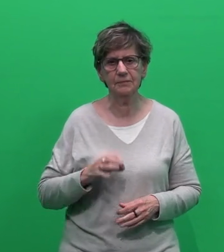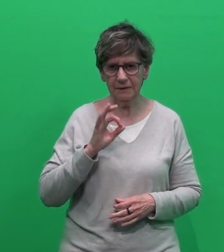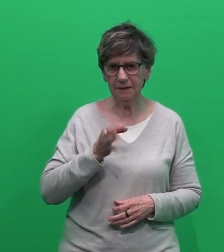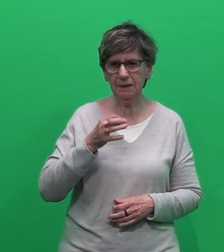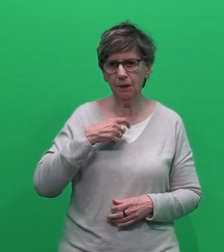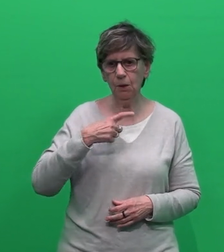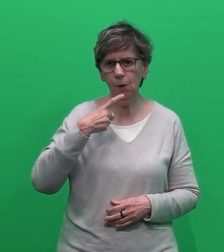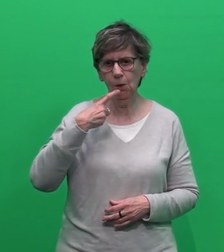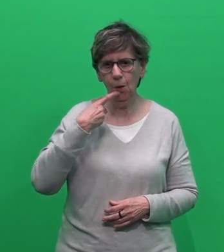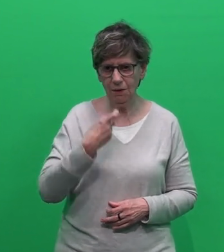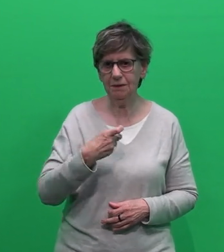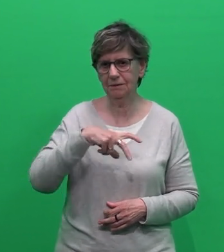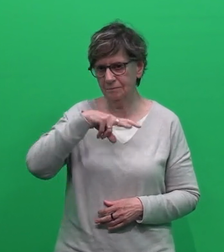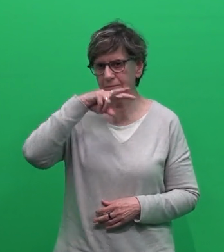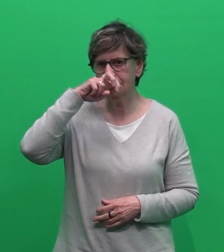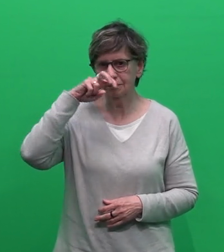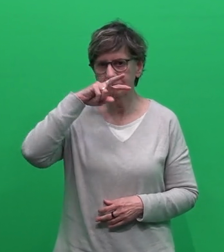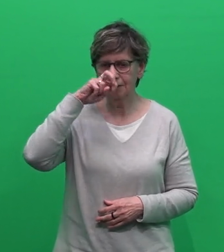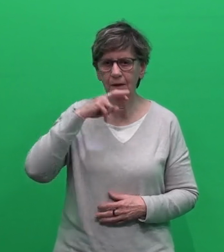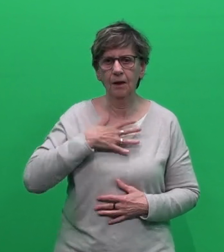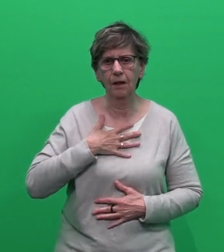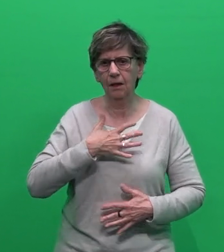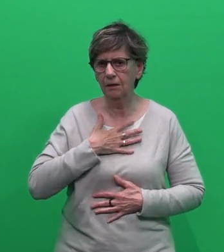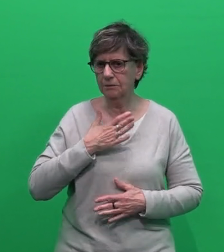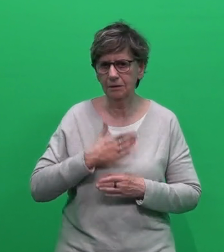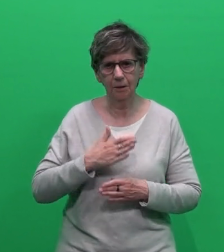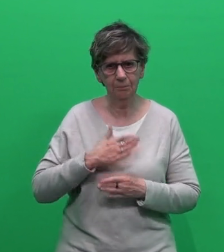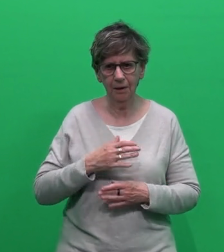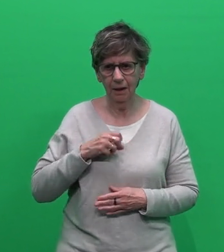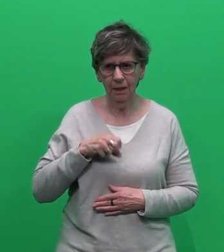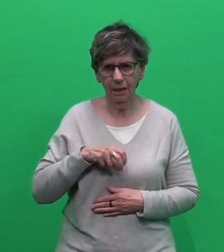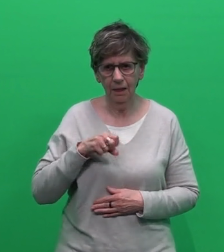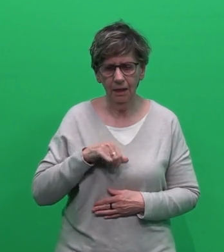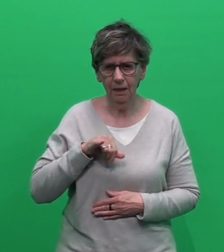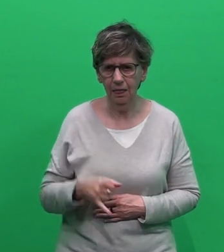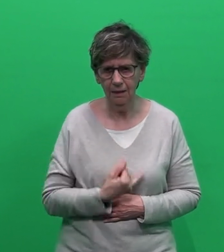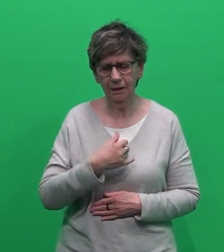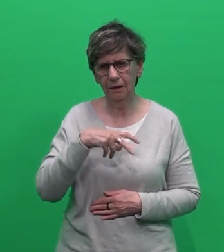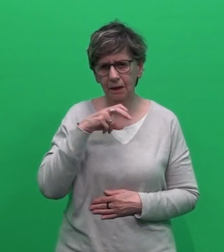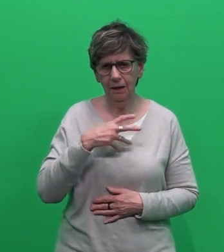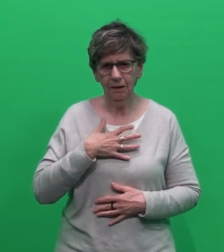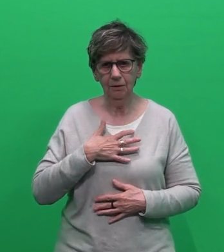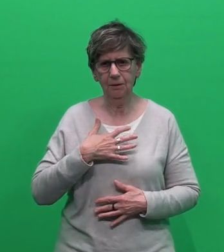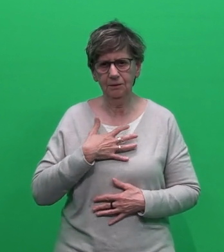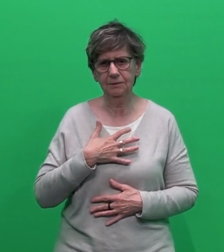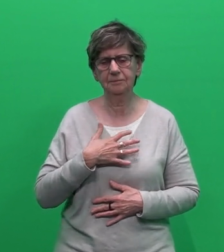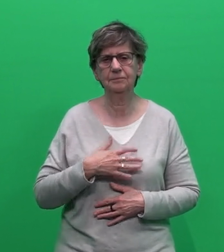Sí, em costa respirar. Quan camino estic cansada i em costa respirar sempre.